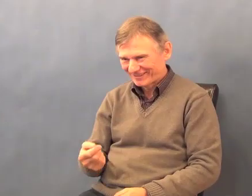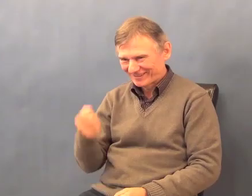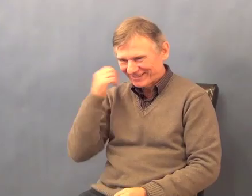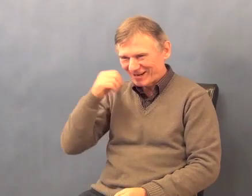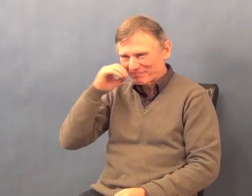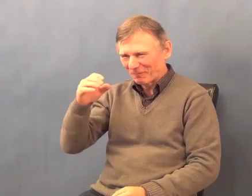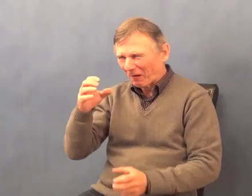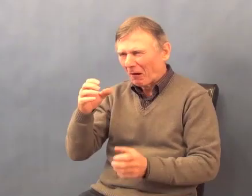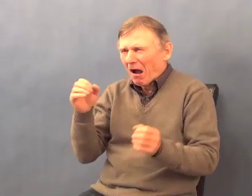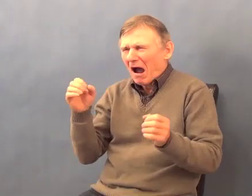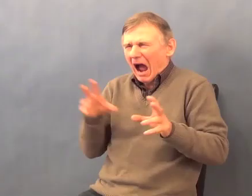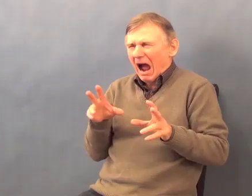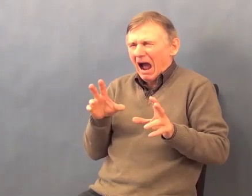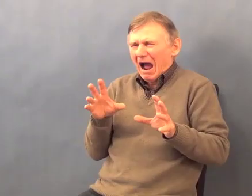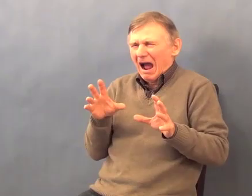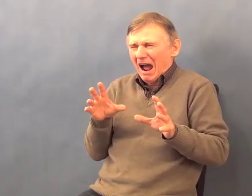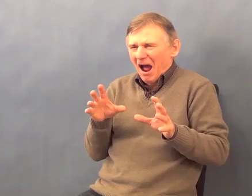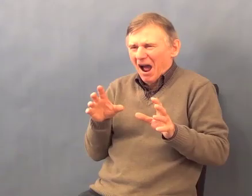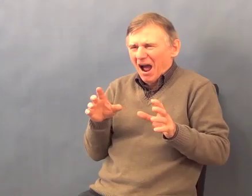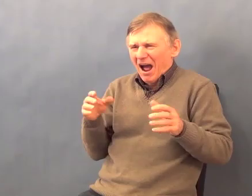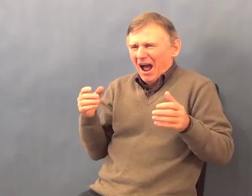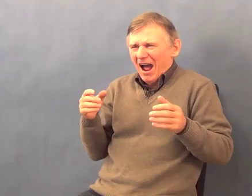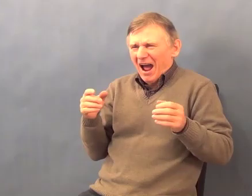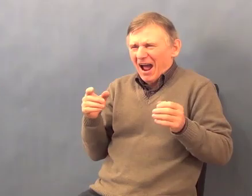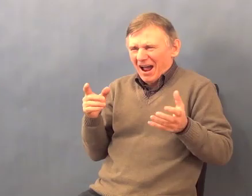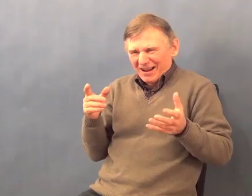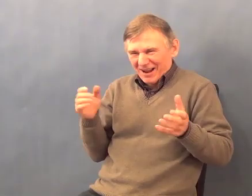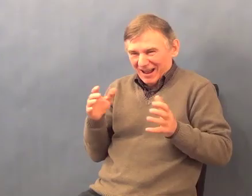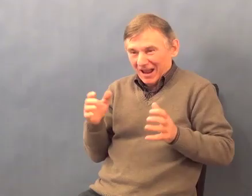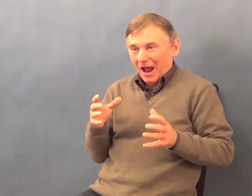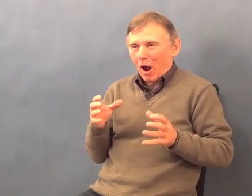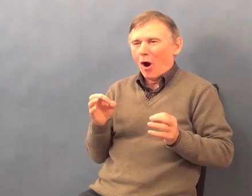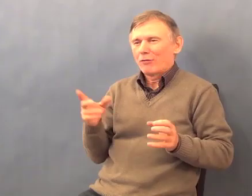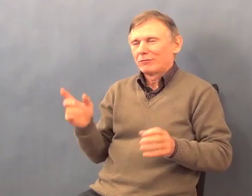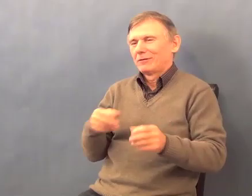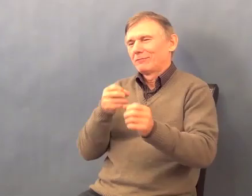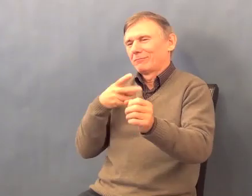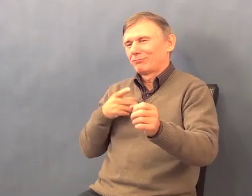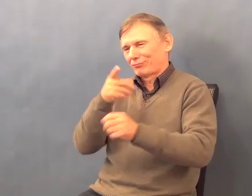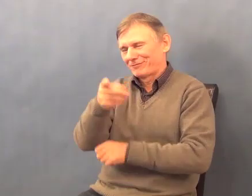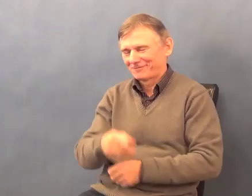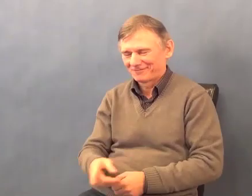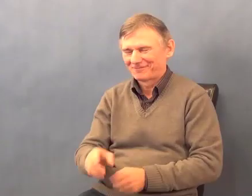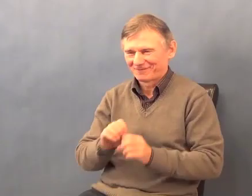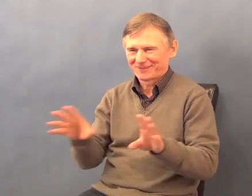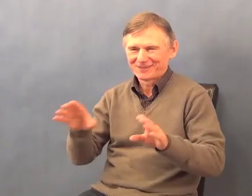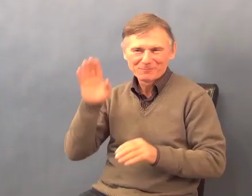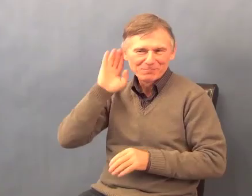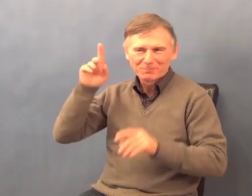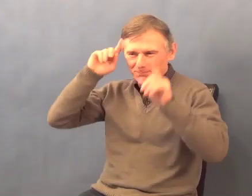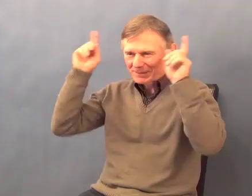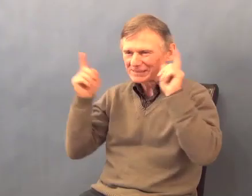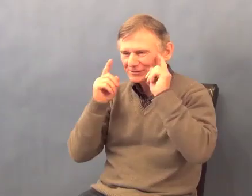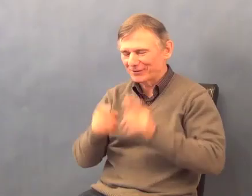Jak miał jabłko na głowie to się bał, ale jak zmienił je na arbuz i on strzelił i trafił w niego, to już było jasne dla misia.